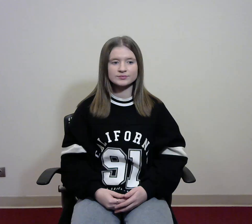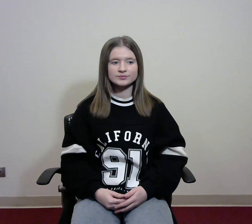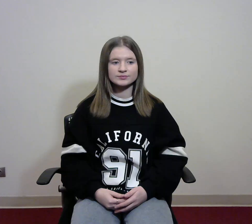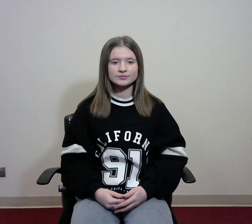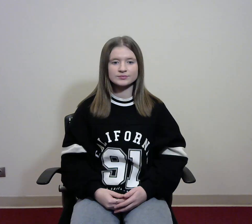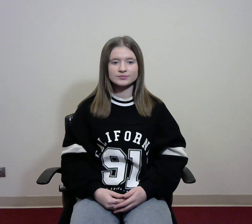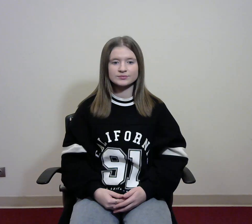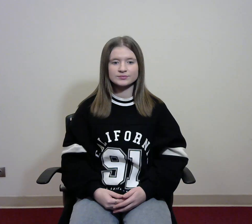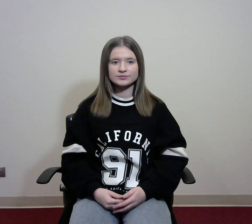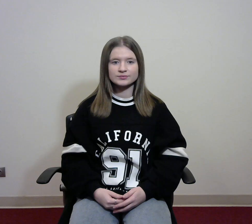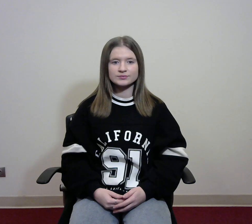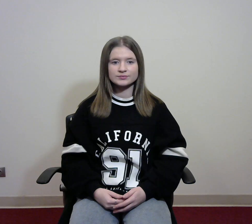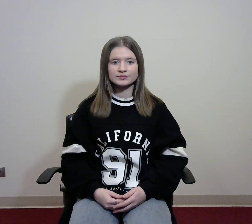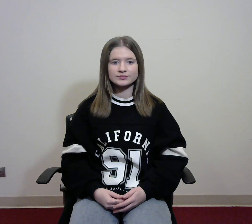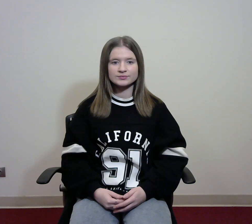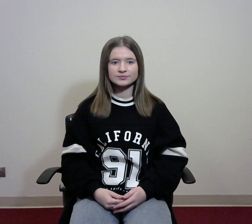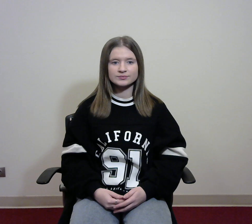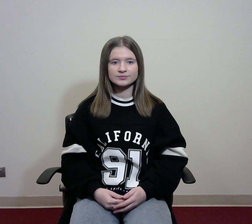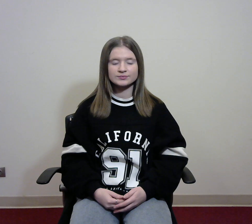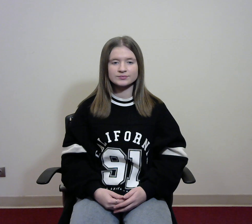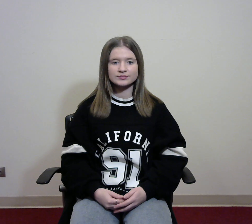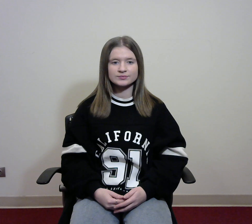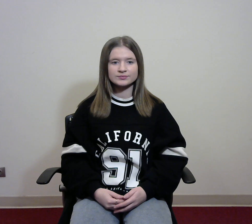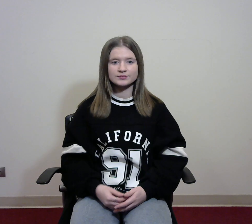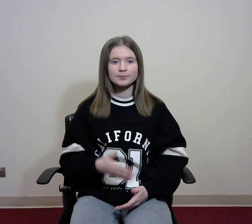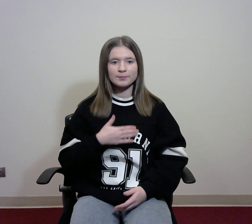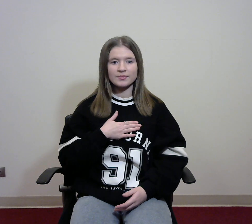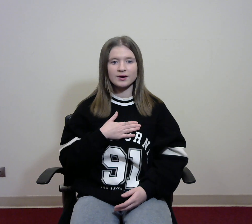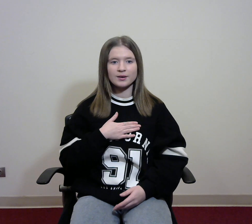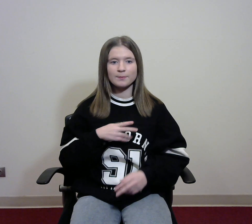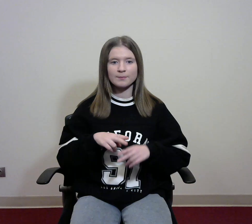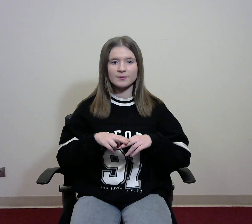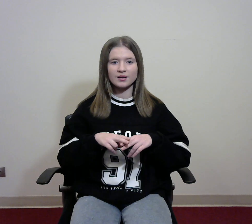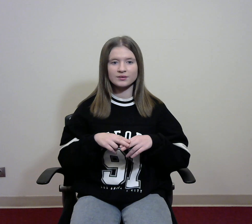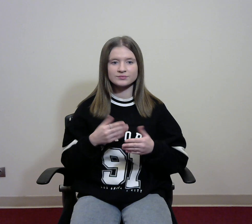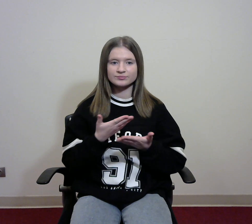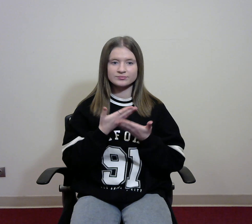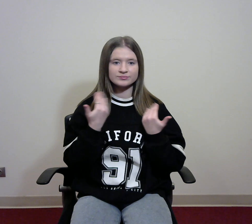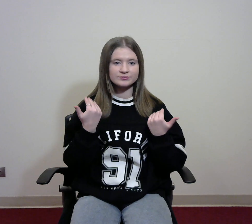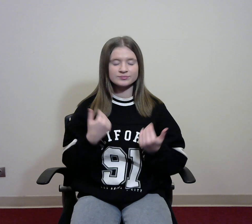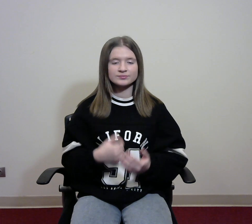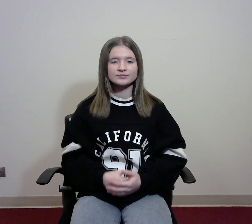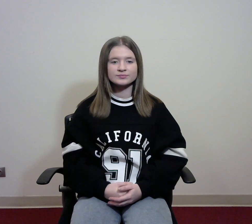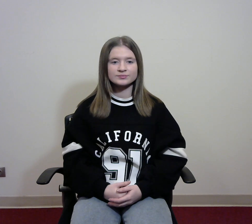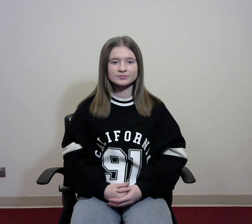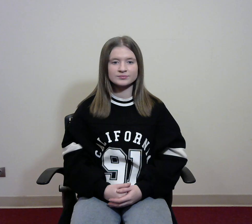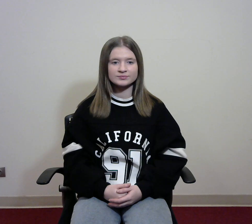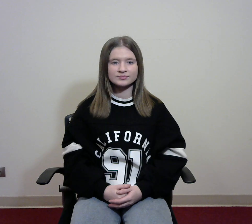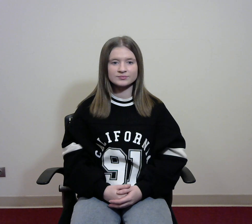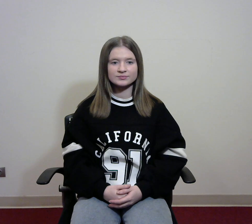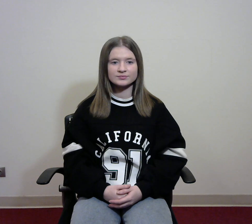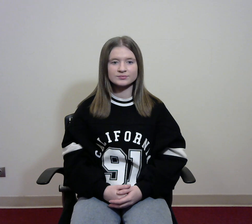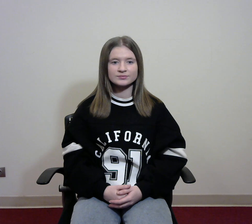Mənim şəxsiyyət vəsiqəm yoxdur